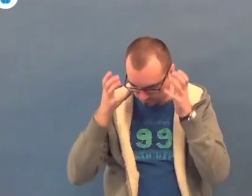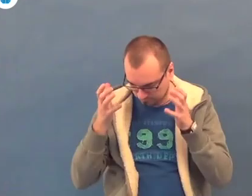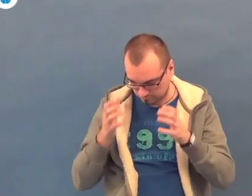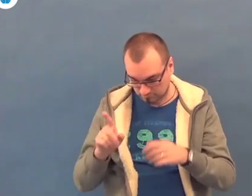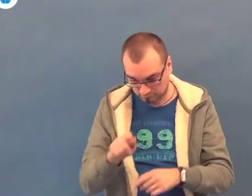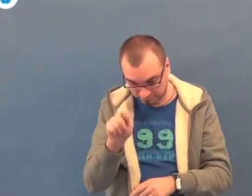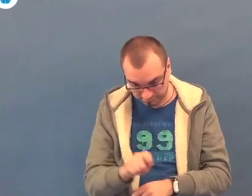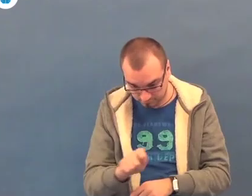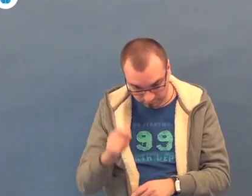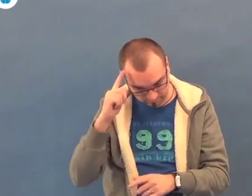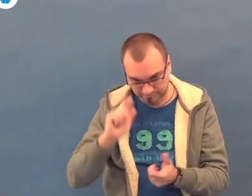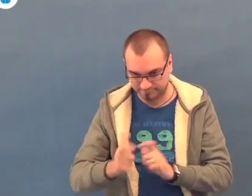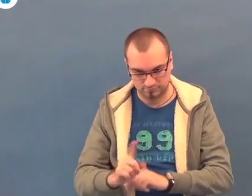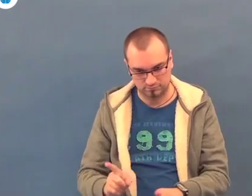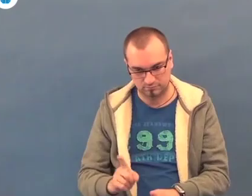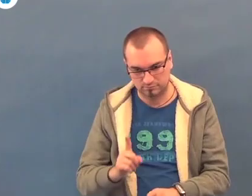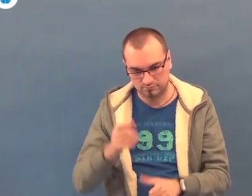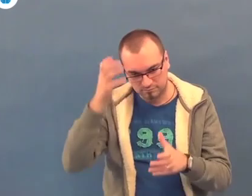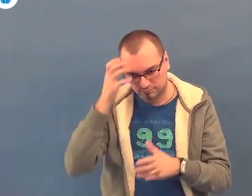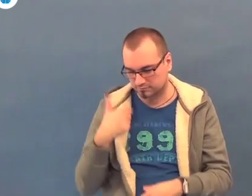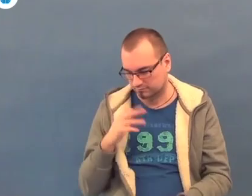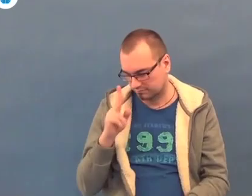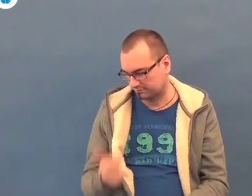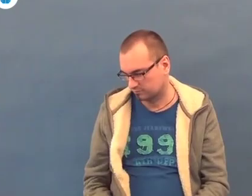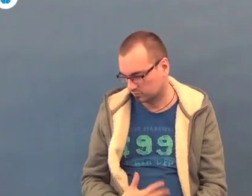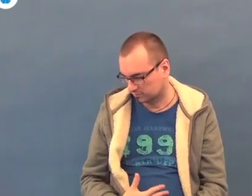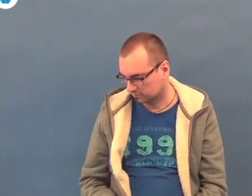Jeśli jest znak z przekreśleniem, to znaczy, że nie wolno zdejmować kasku. Tak się domyślam, tak mi się wydaje.